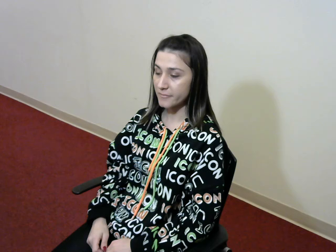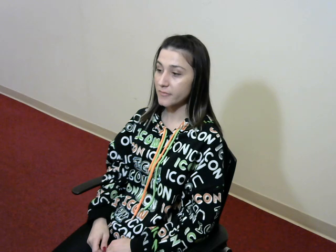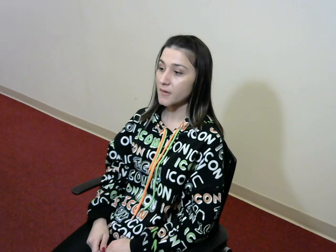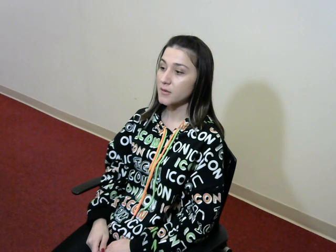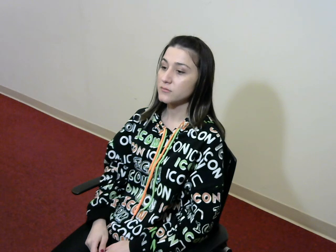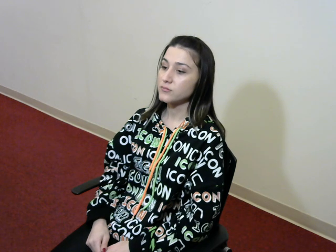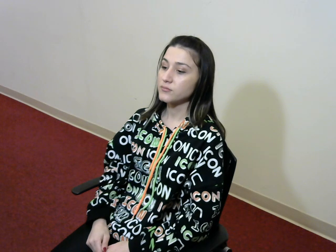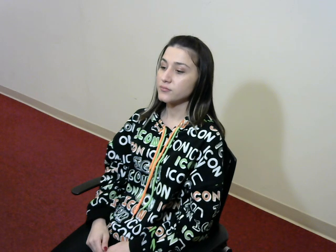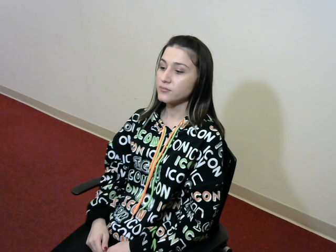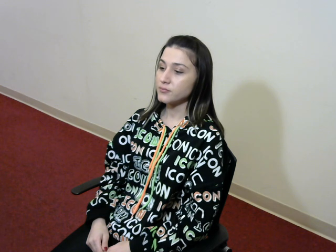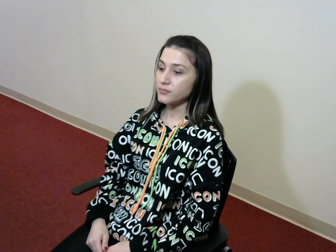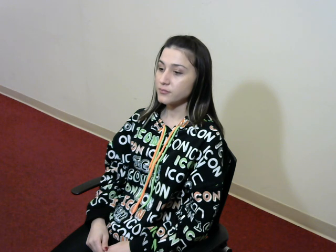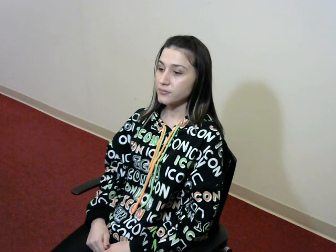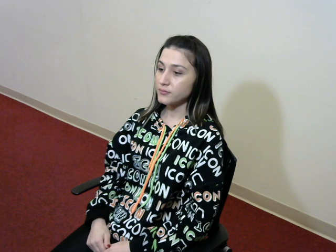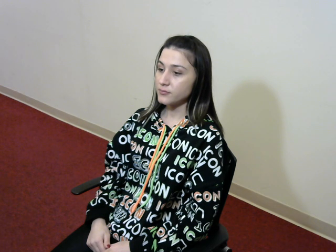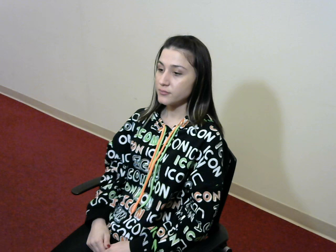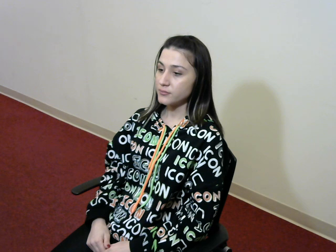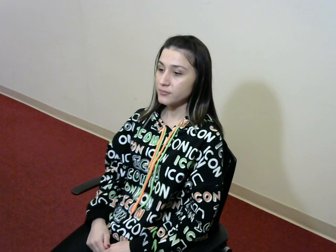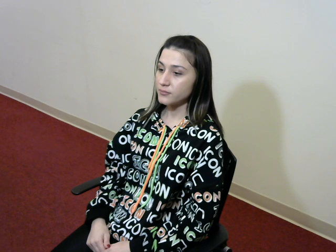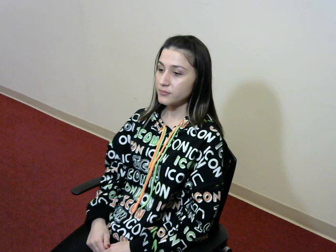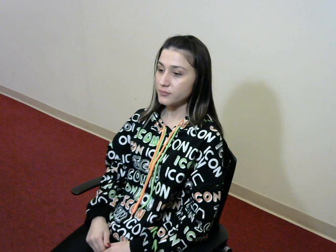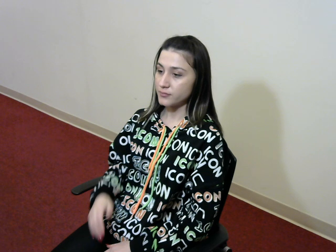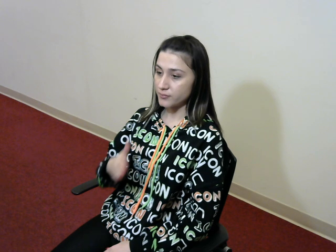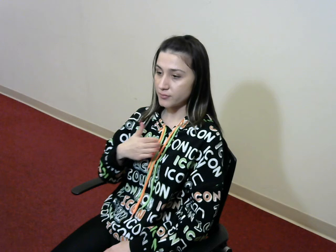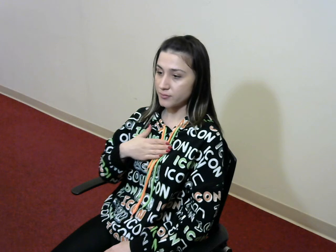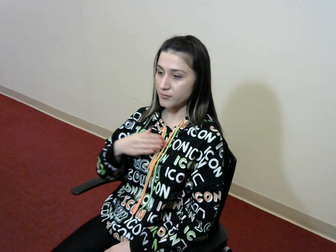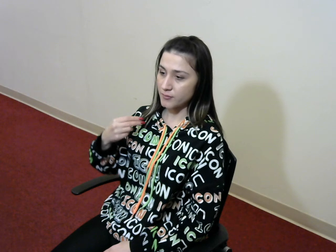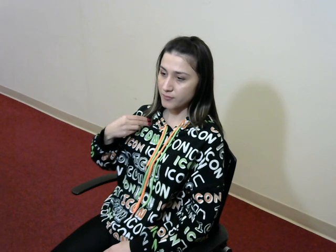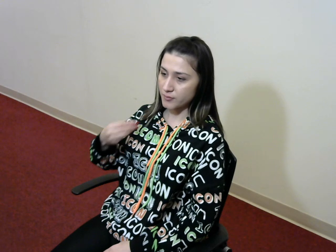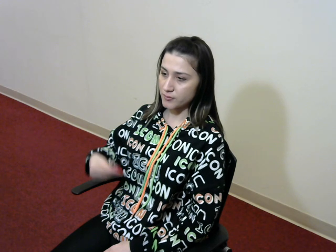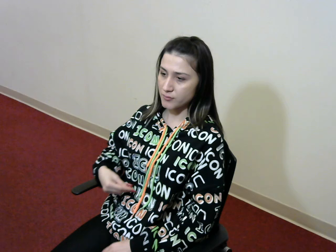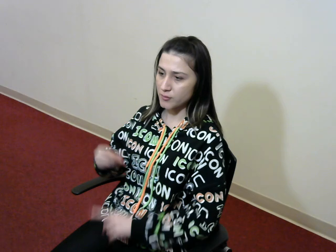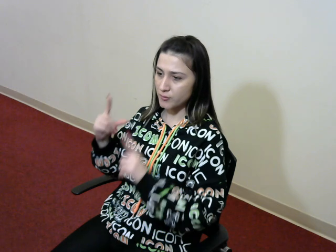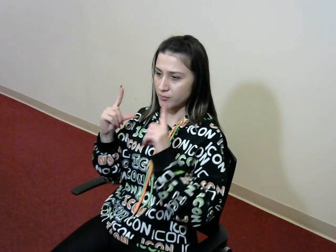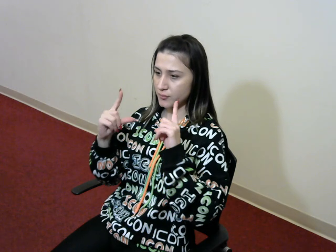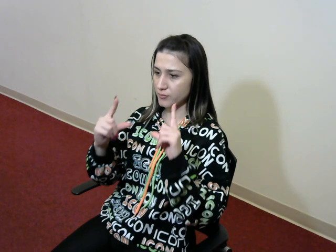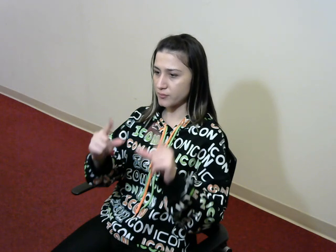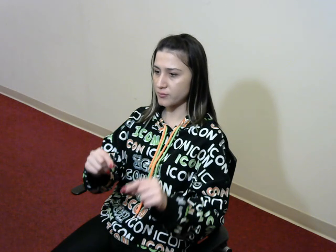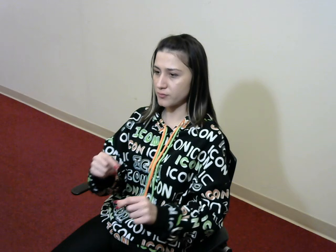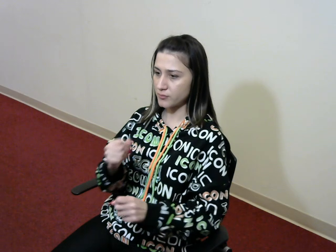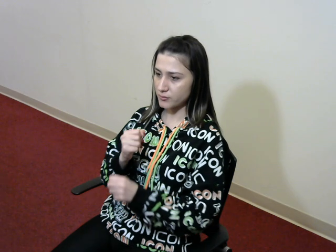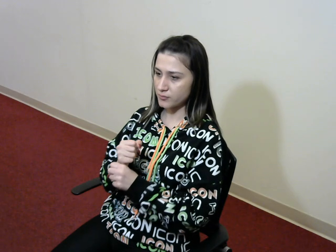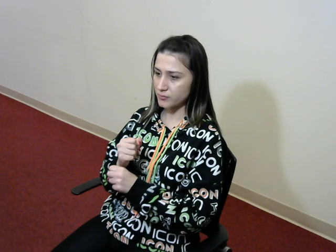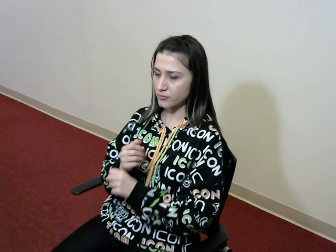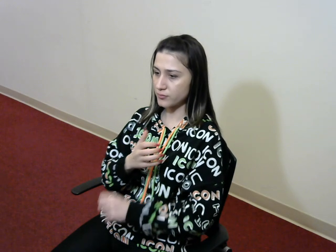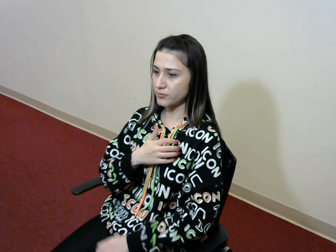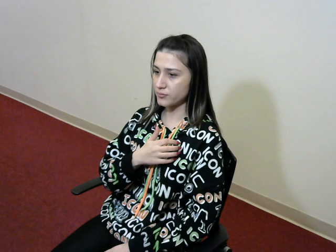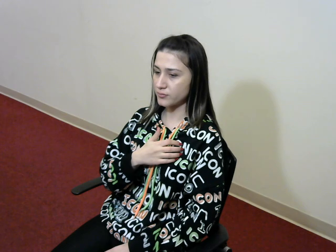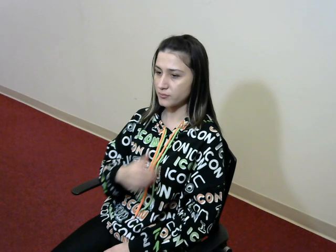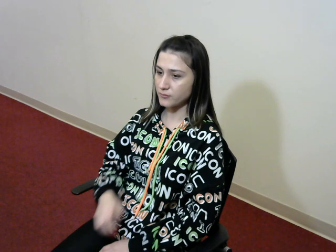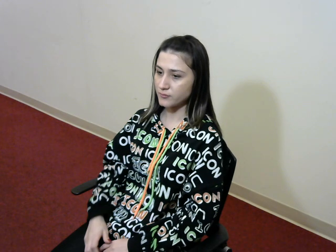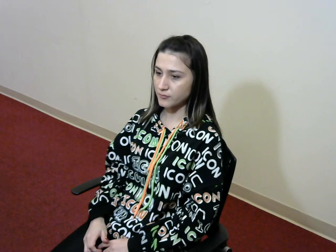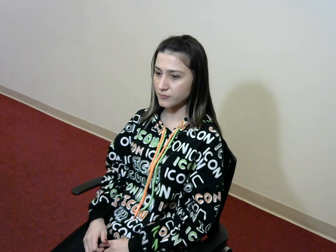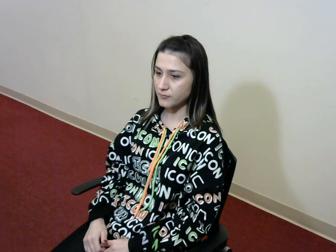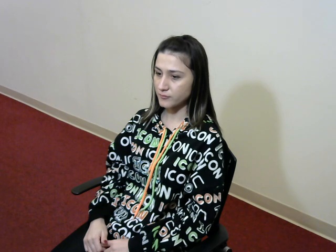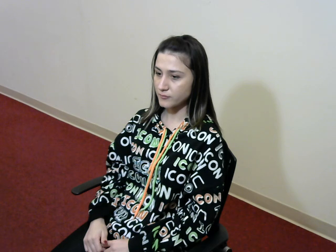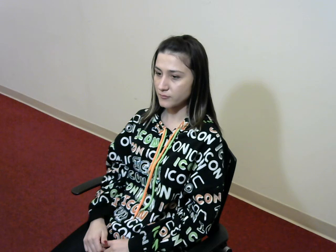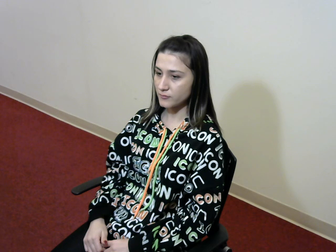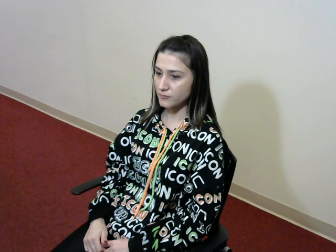Mən Fransaya səyahet etmək istəyirəm